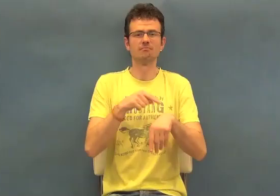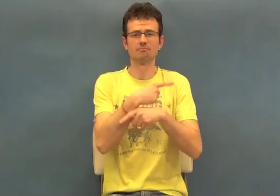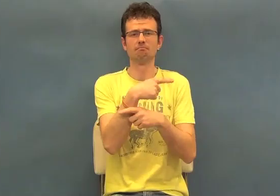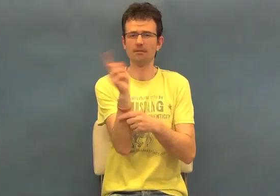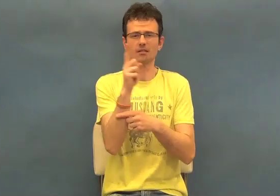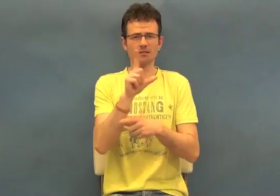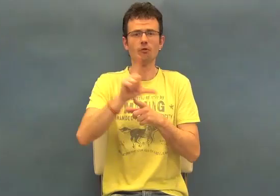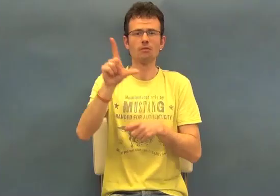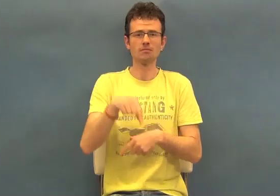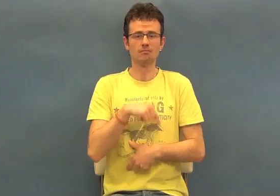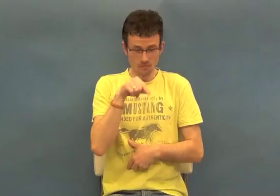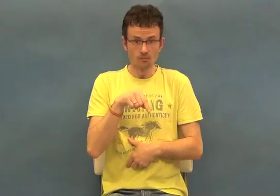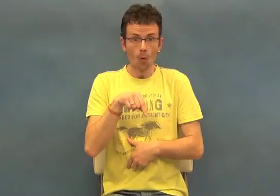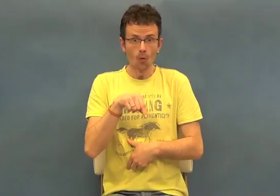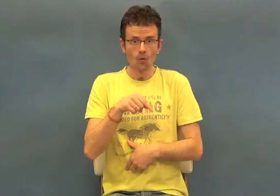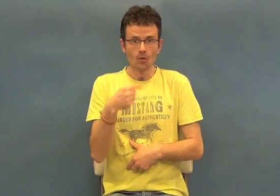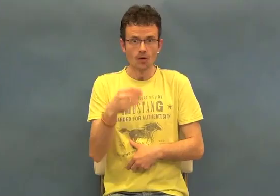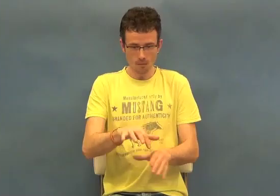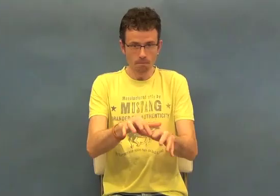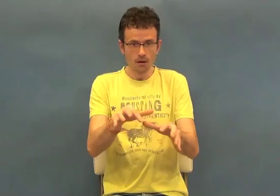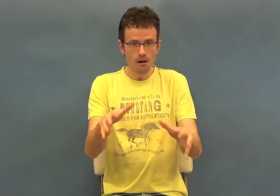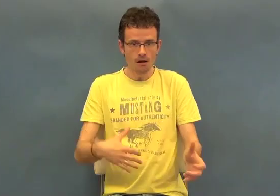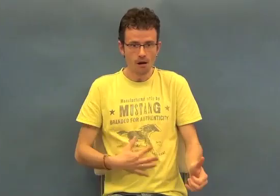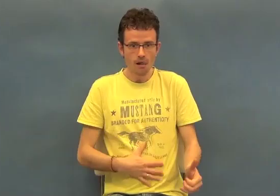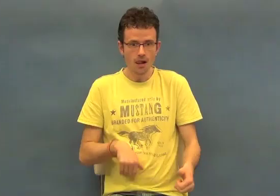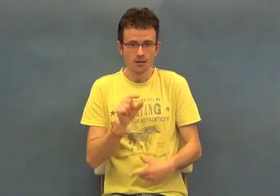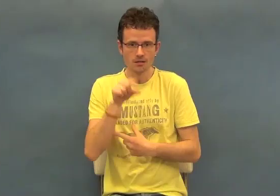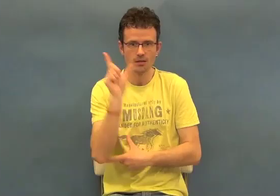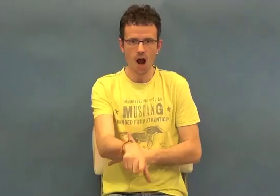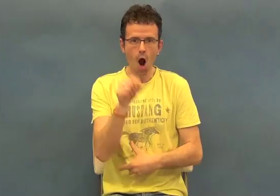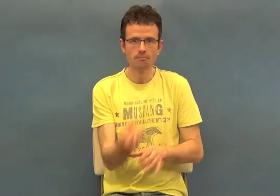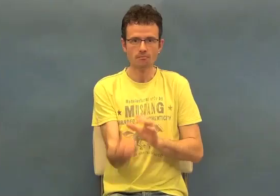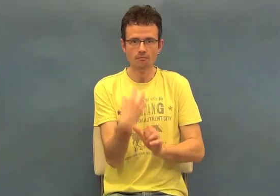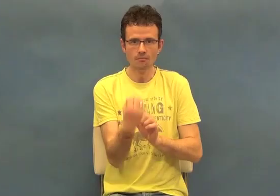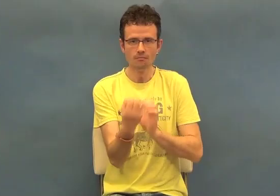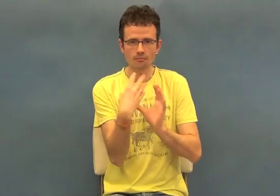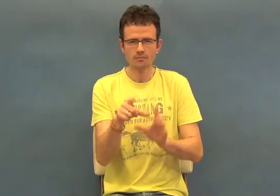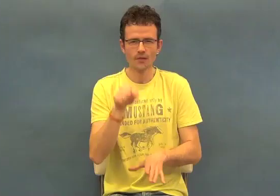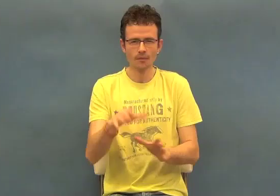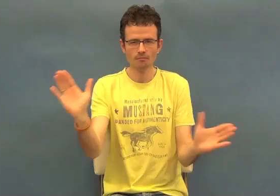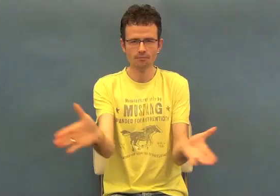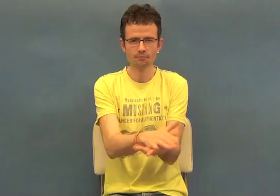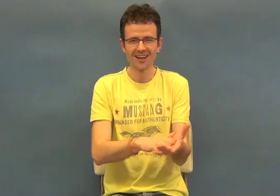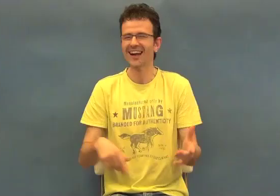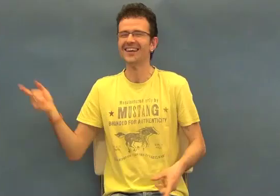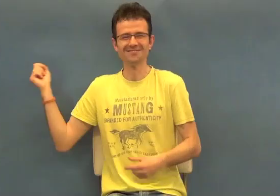Wskazówki pokazały godzinę dwunastą i pojawiła się kukułka, która, widząc pełną miskę pyszności, zjadła po kolei wszystkie jabłka.